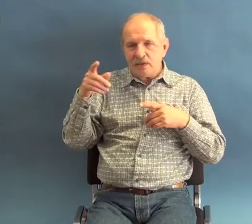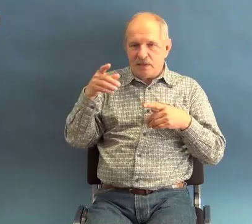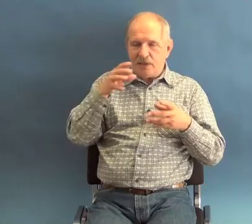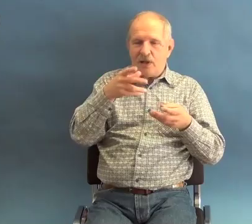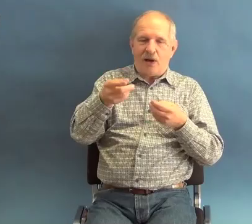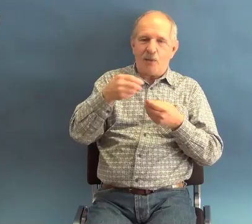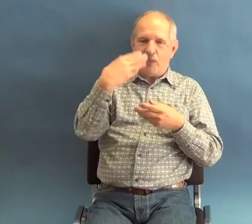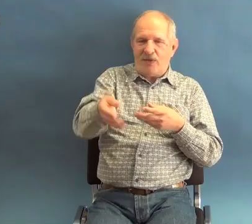Kobieta daje mu pieniądze.